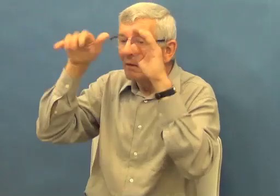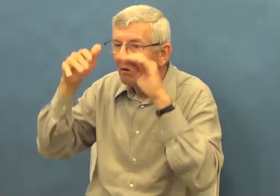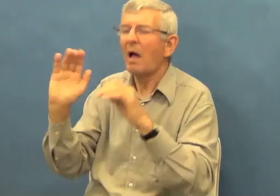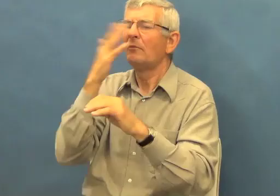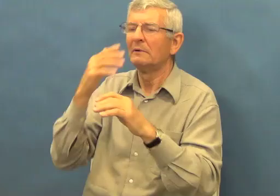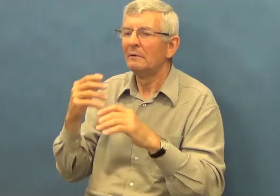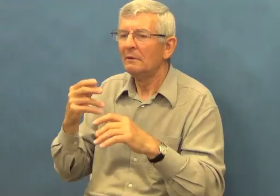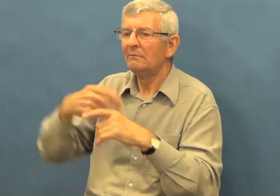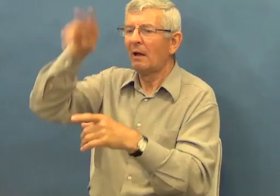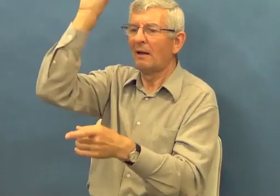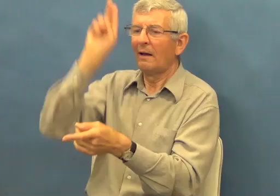Zawiedziony spada na ziemię.